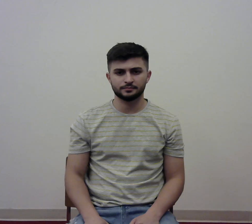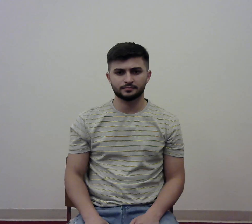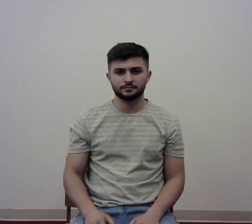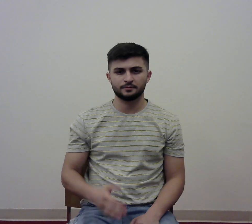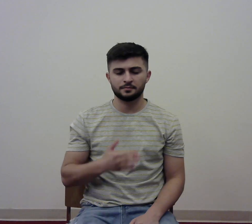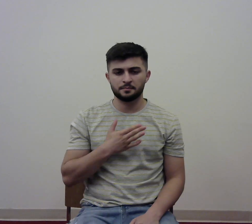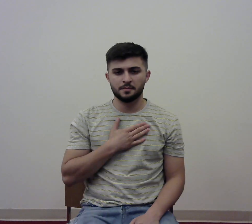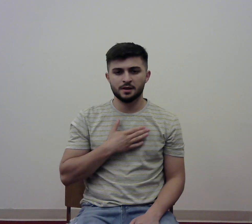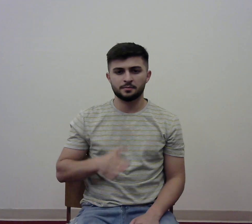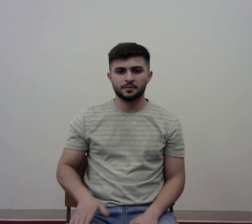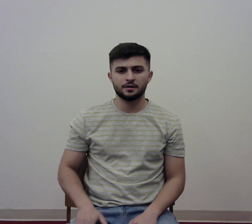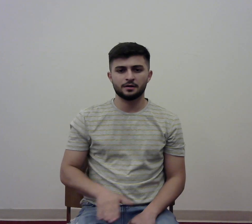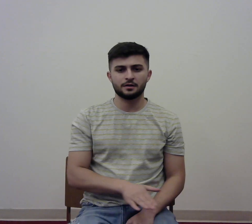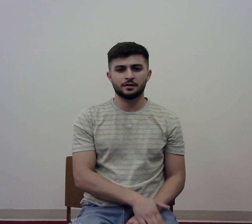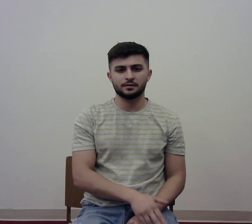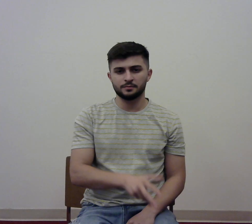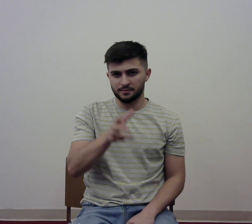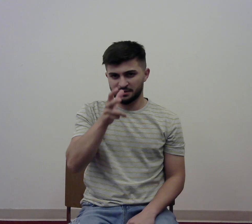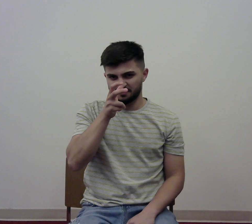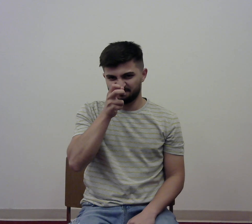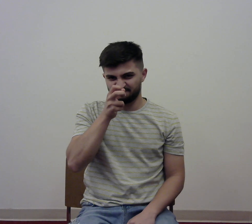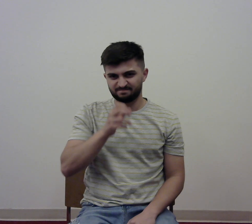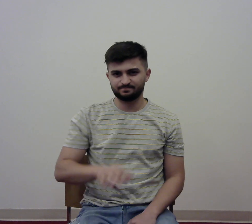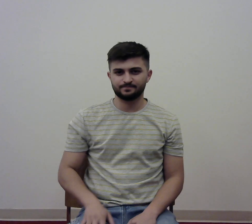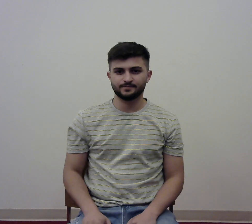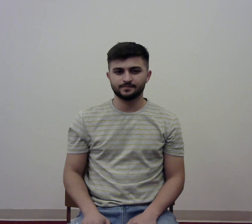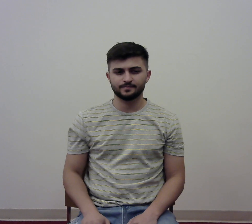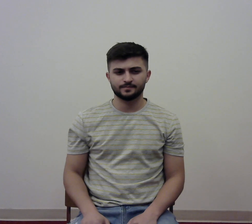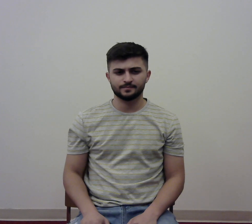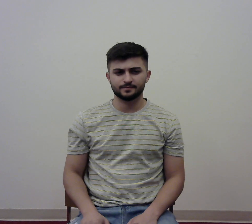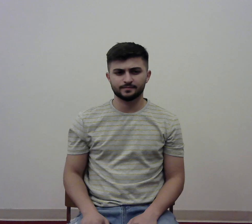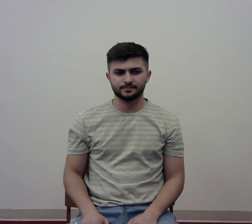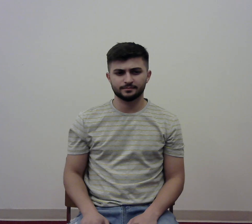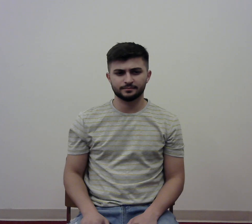Mənim ayağım ağrıyır